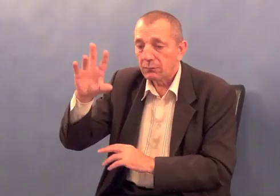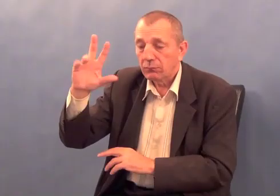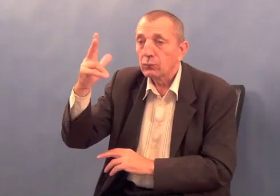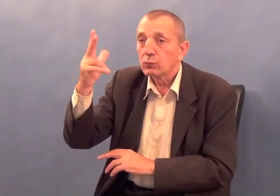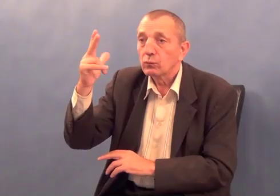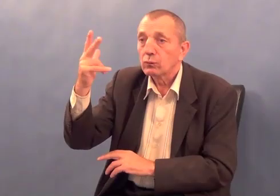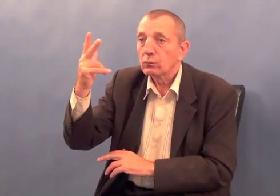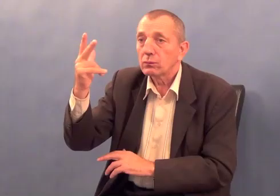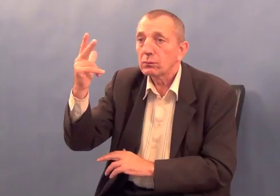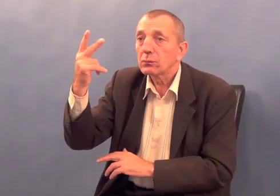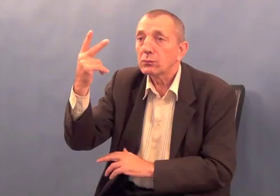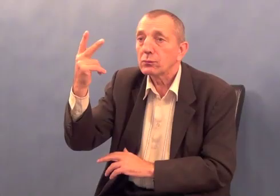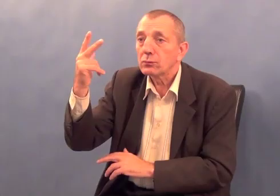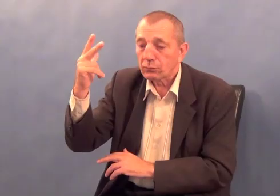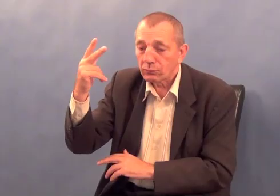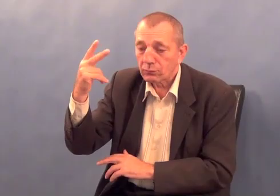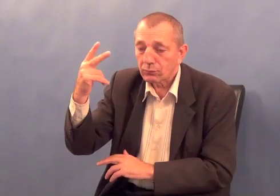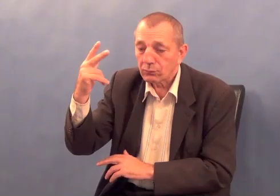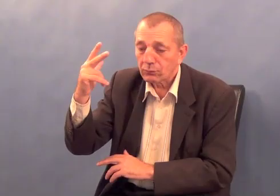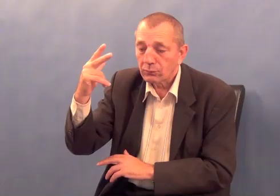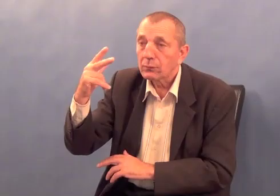Trzeciego.